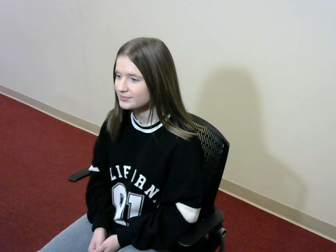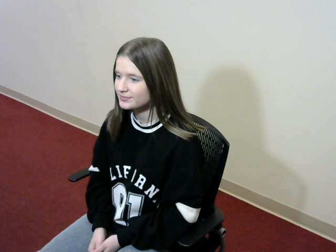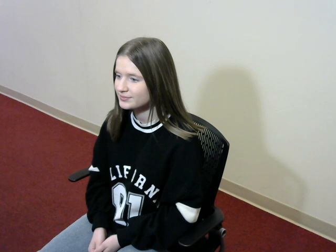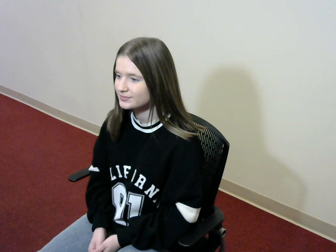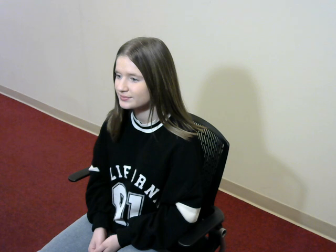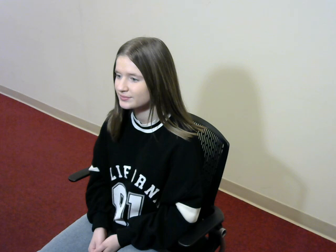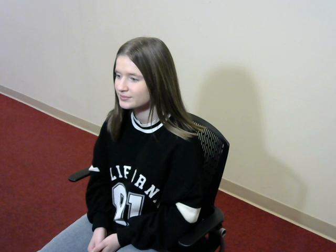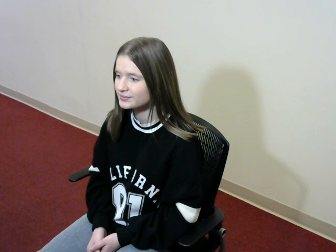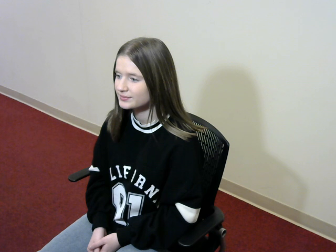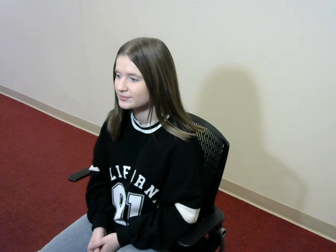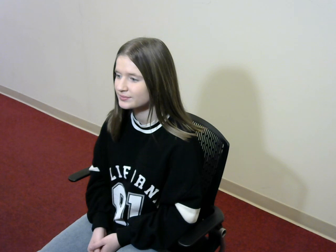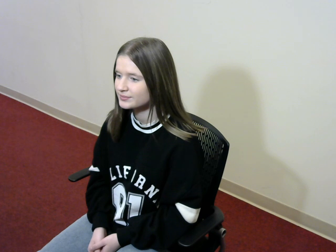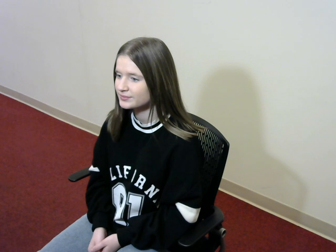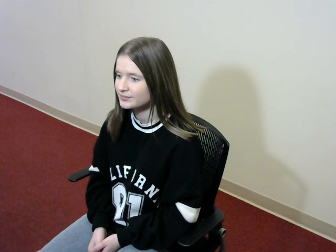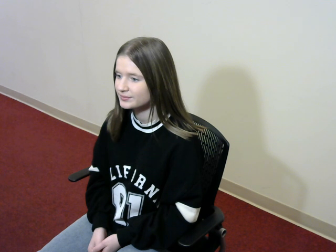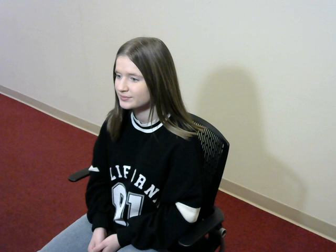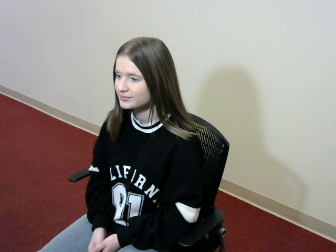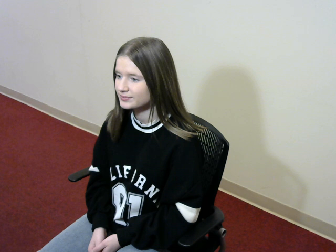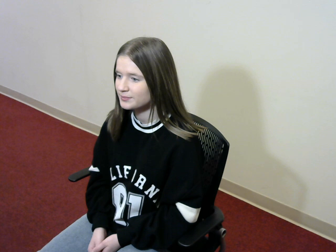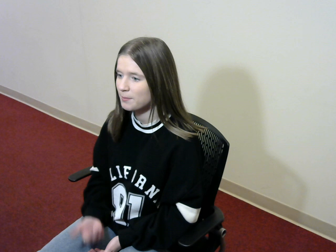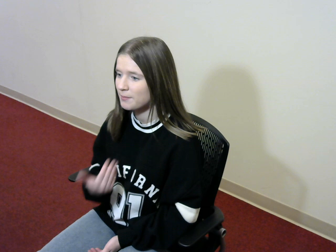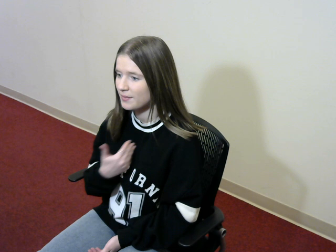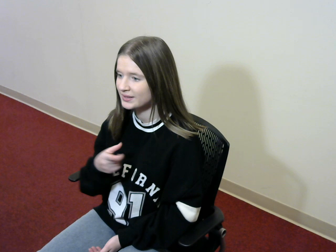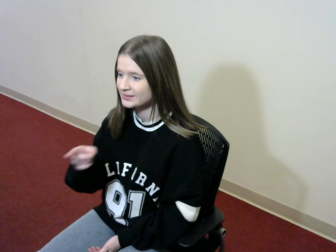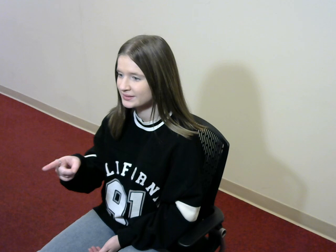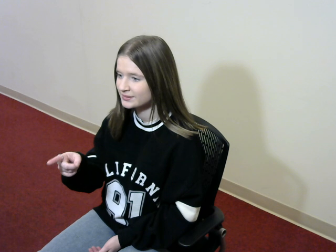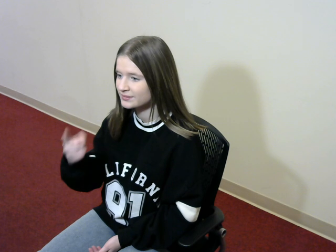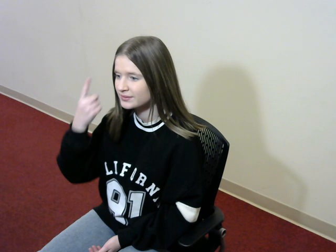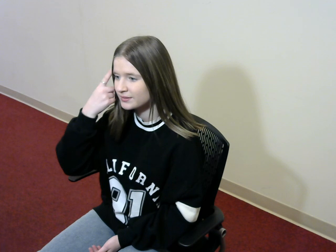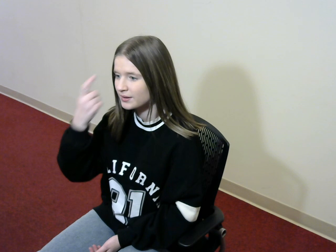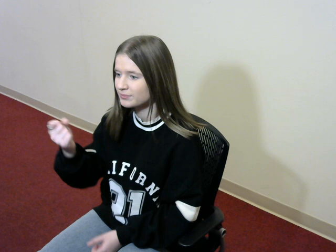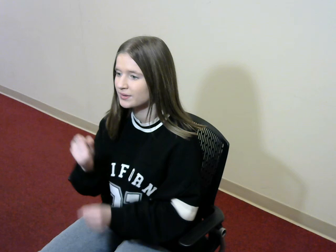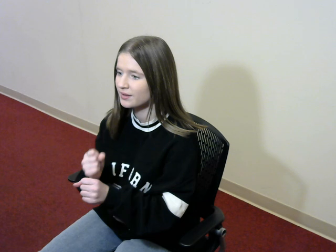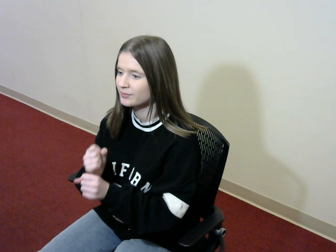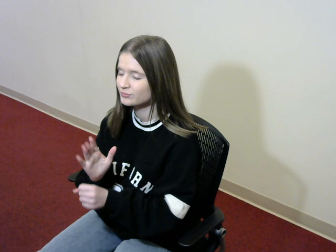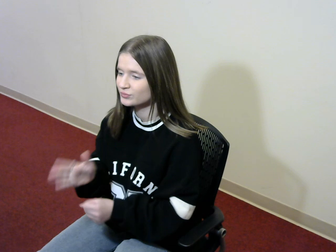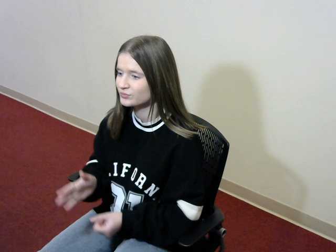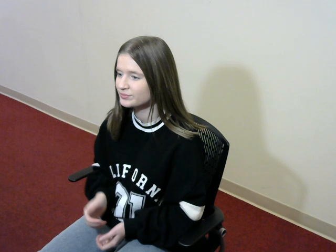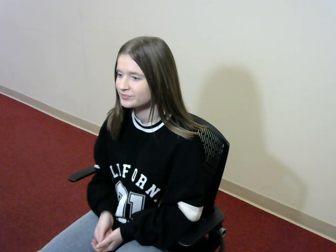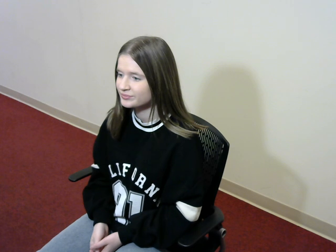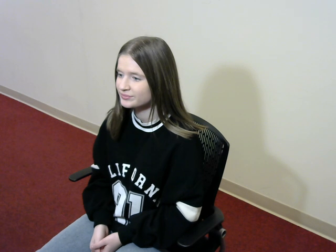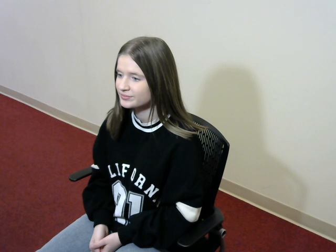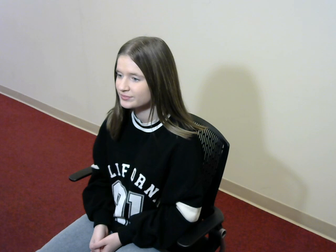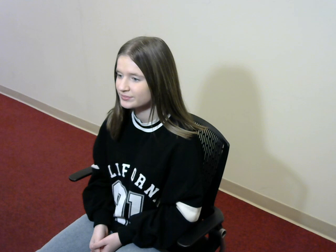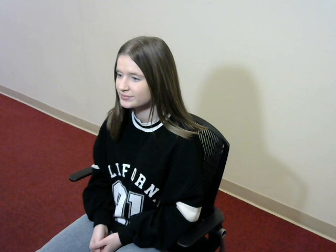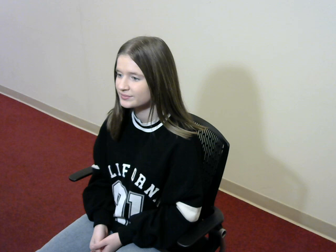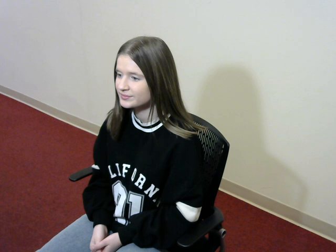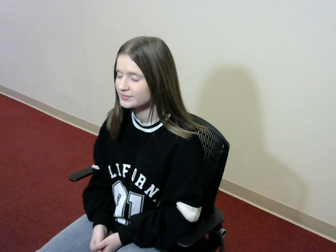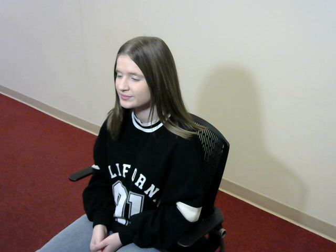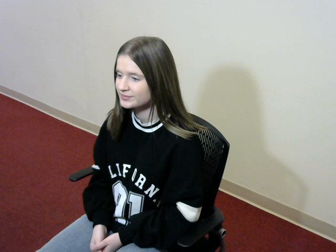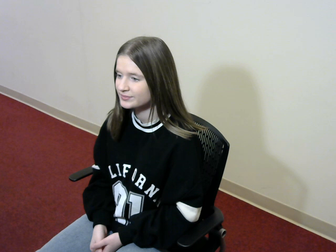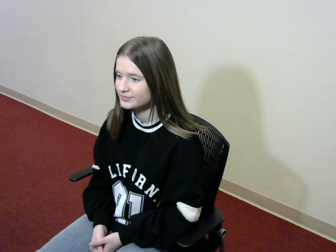Mən sizə xəbər edəcəyəm